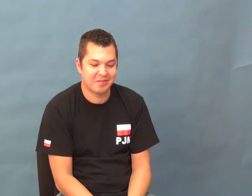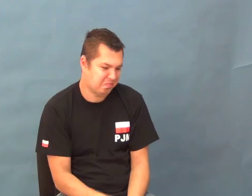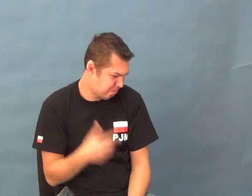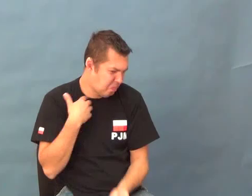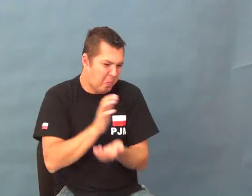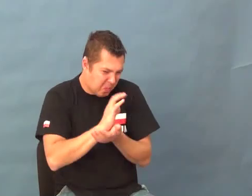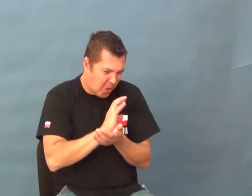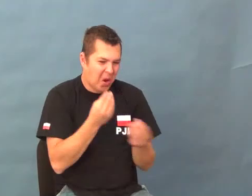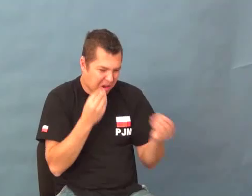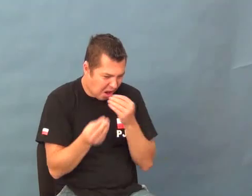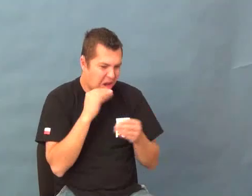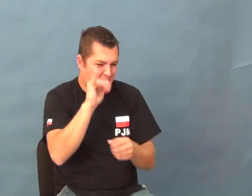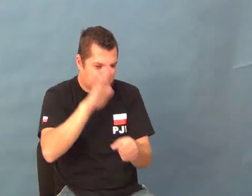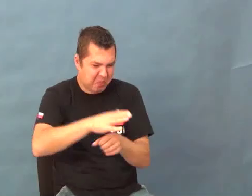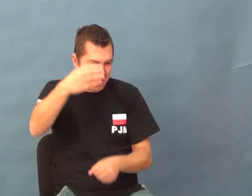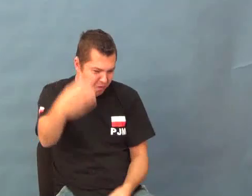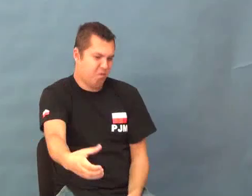Ja jem bułkę i piwo stoi na stole.